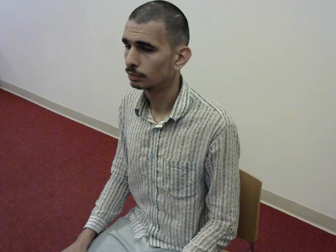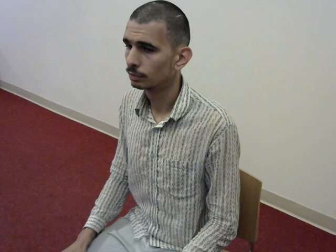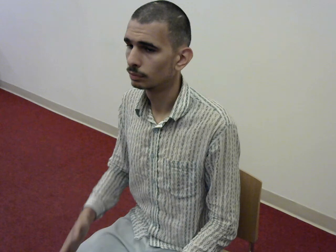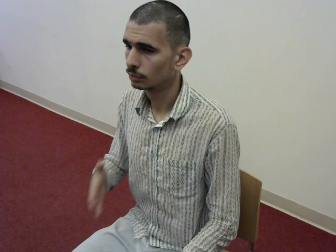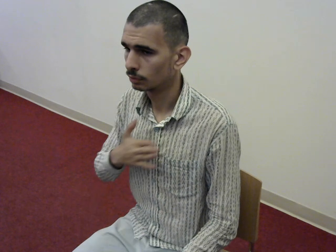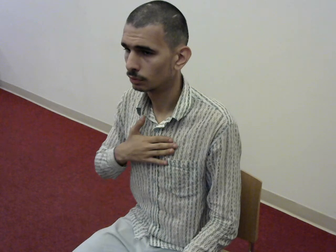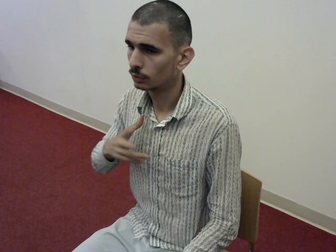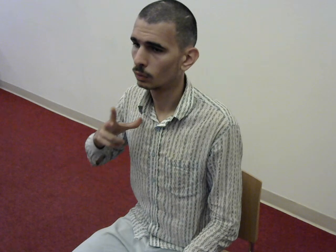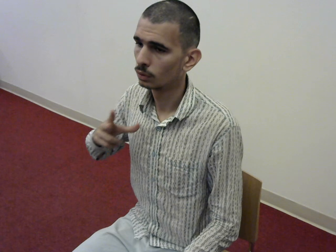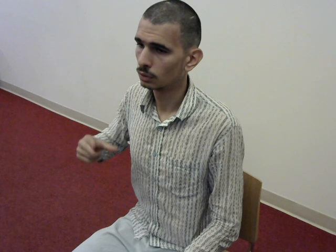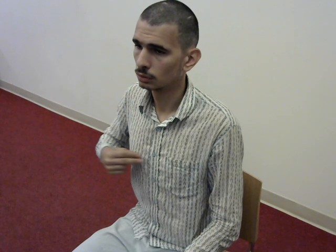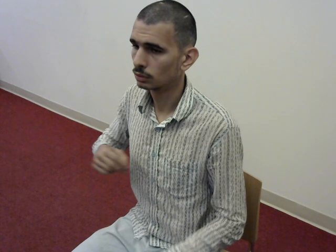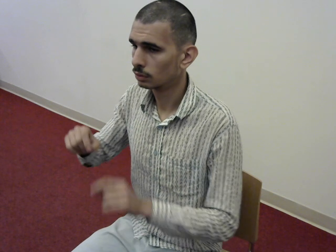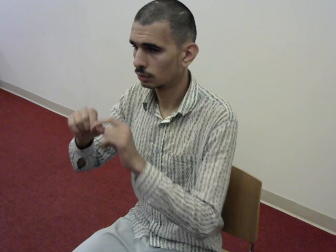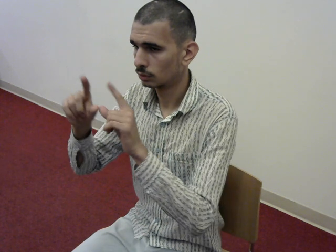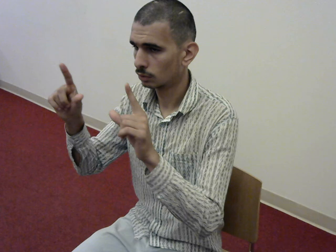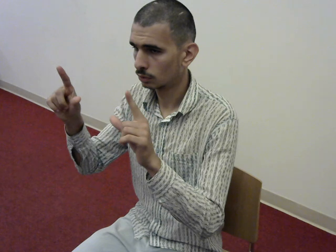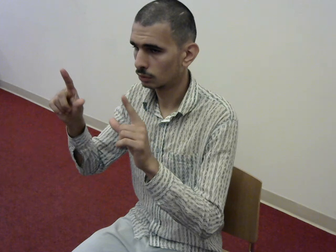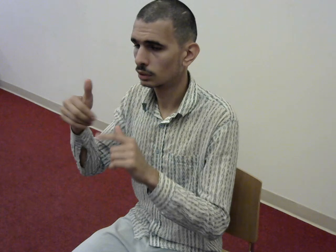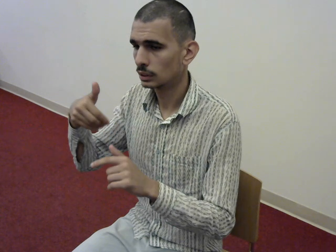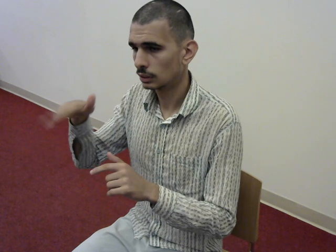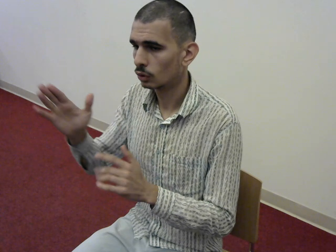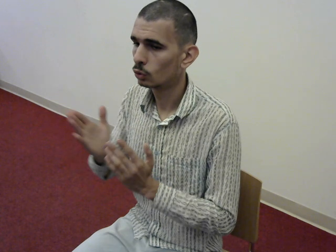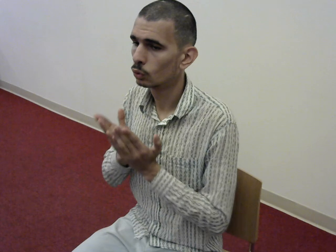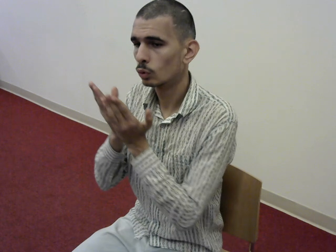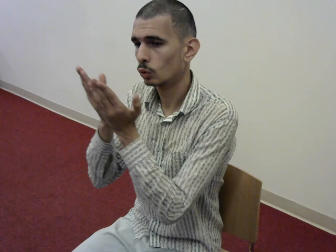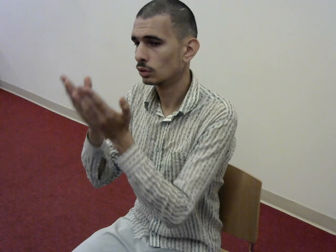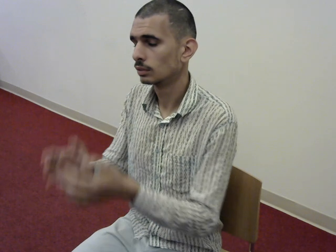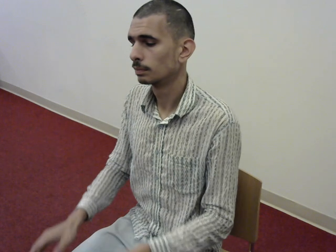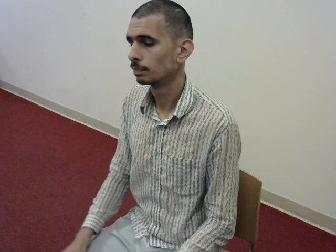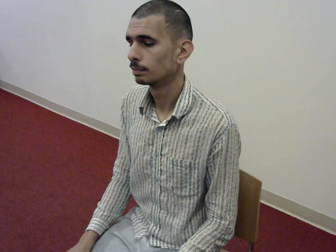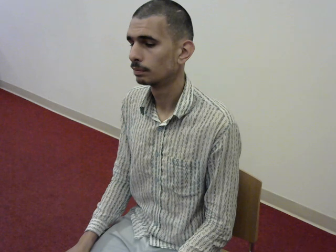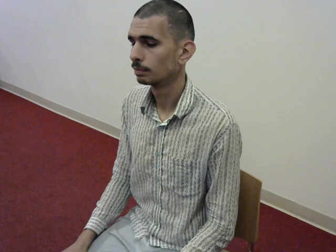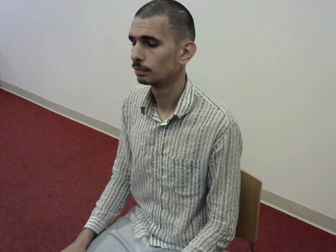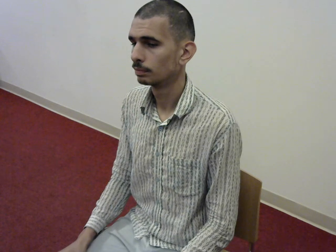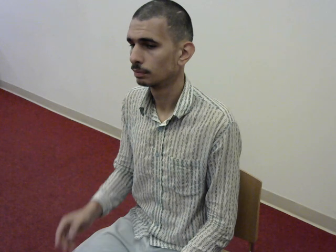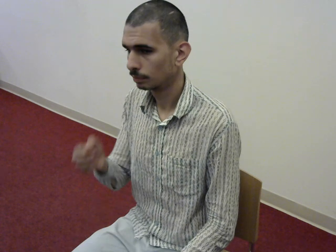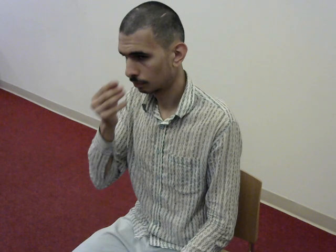Mənim qızım məktəbə gedir, oxuyur